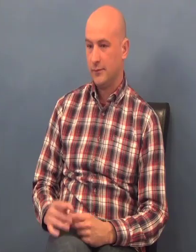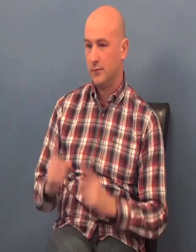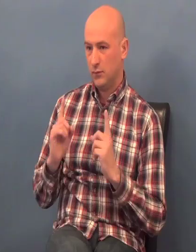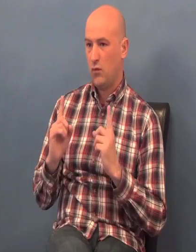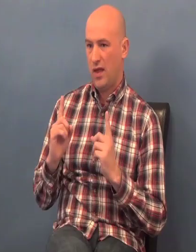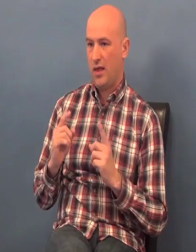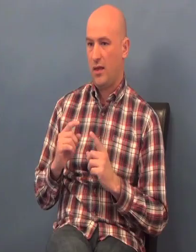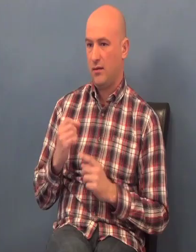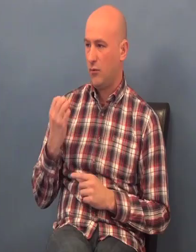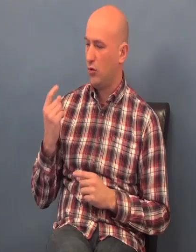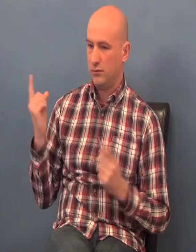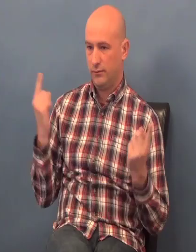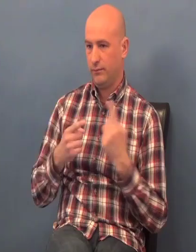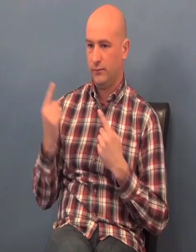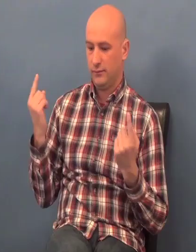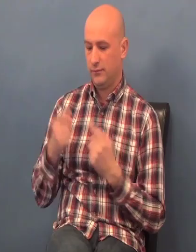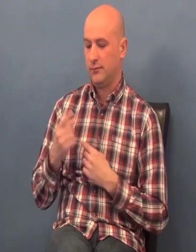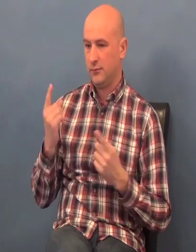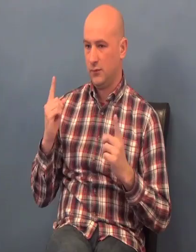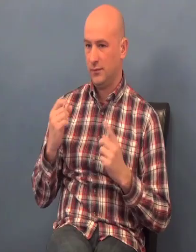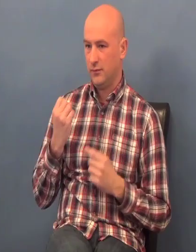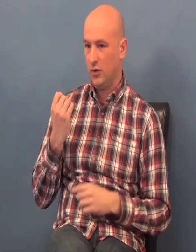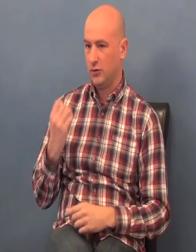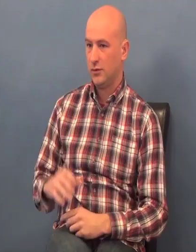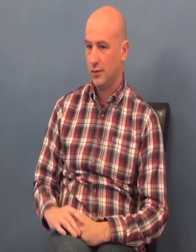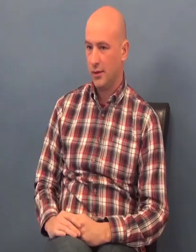Uwaga, pociągi!